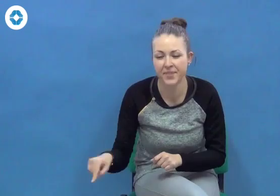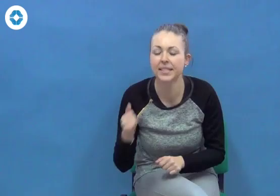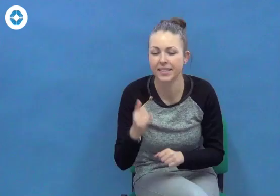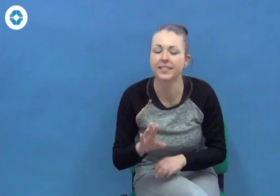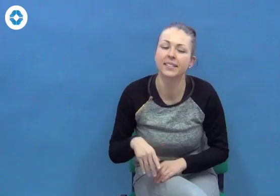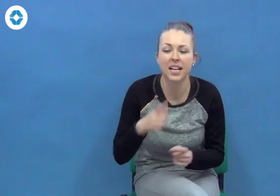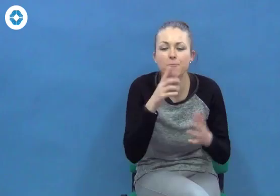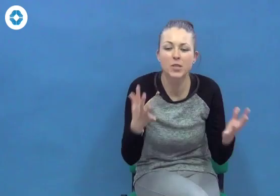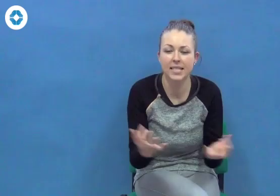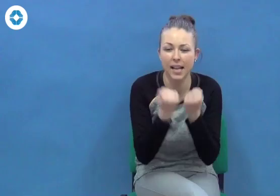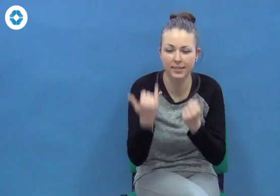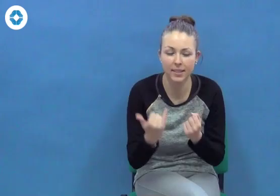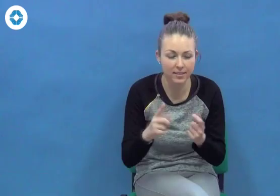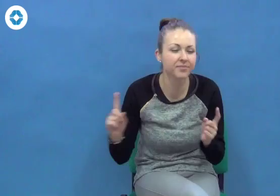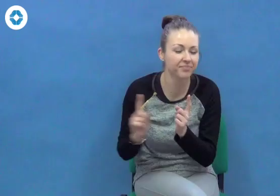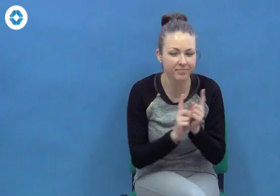Chłopak znalazł dziecko i poszli razem.